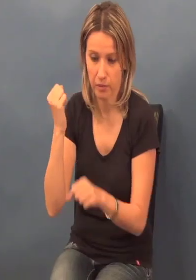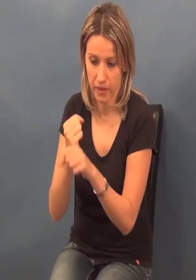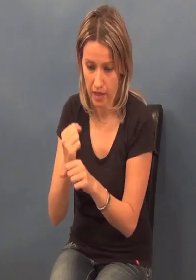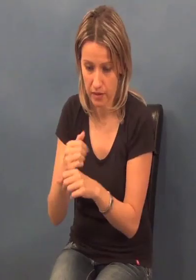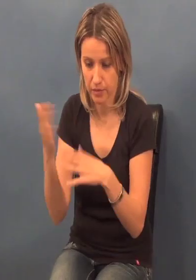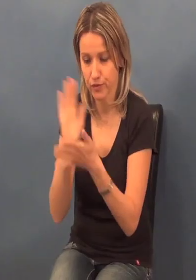Praca.